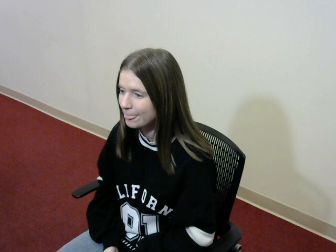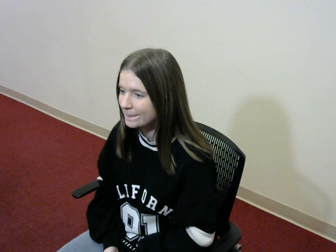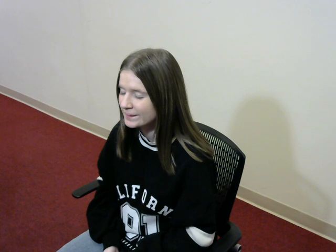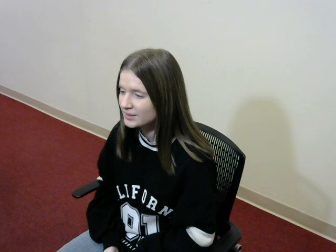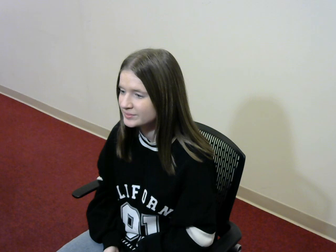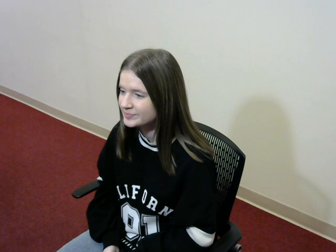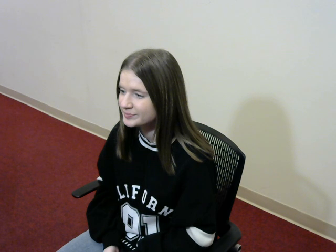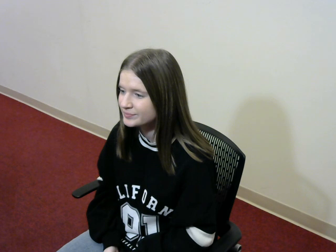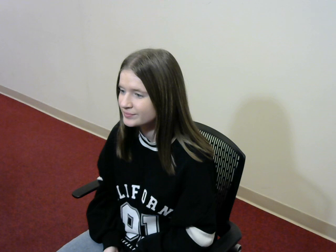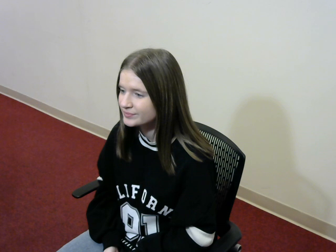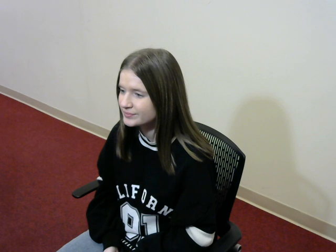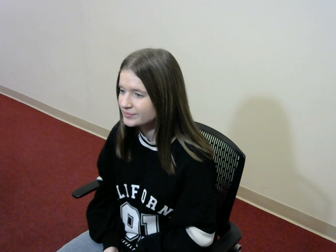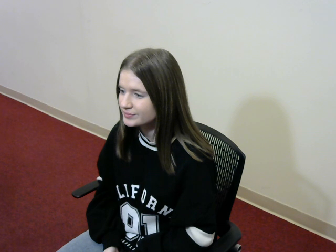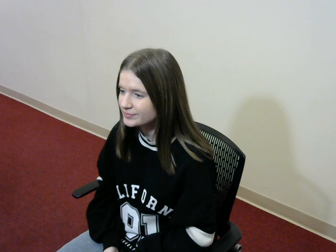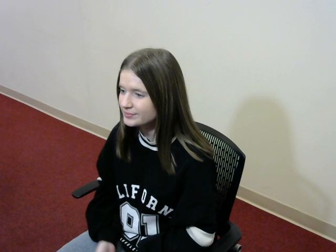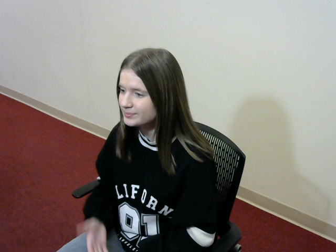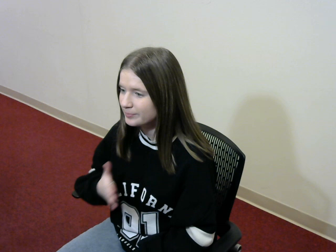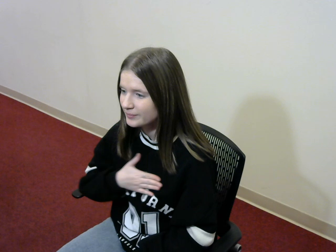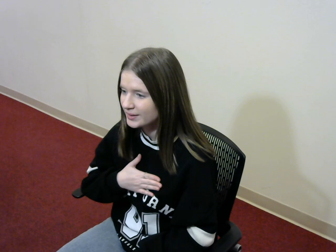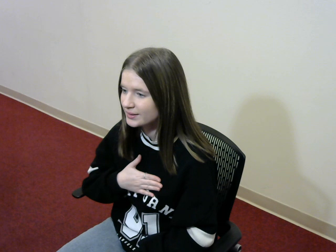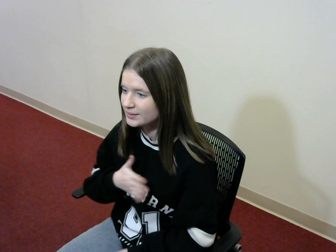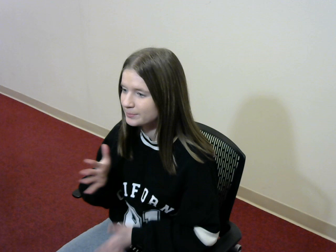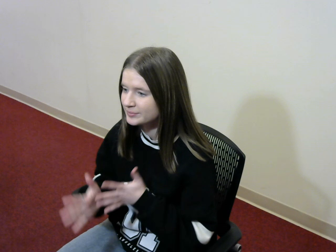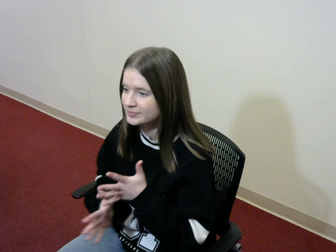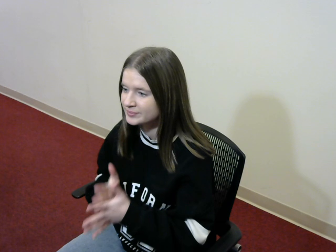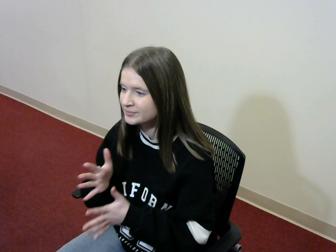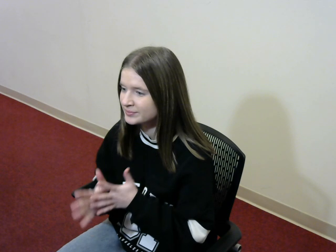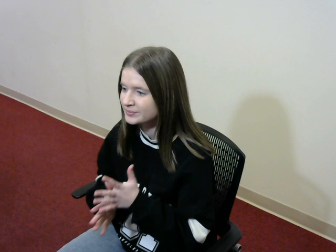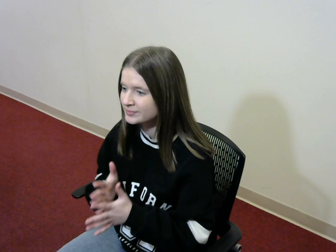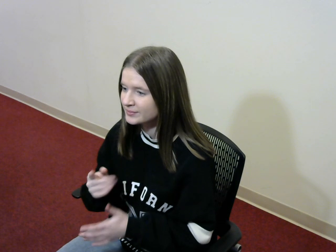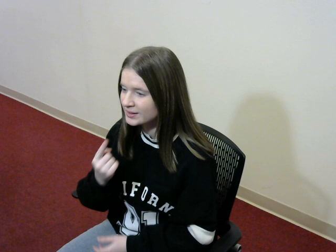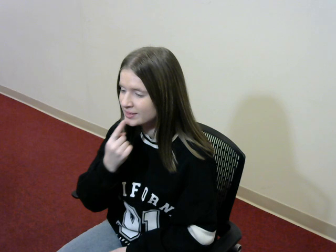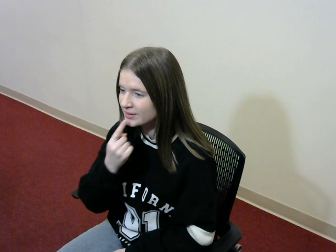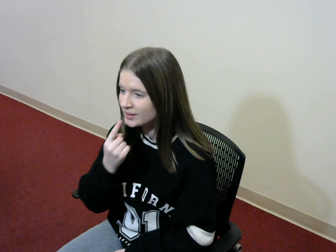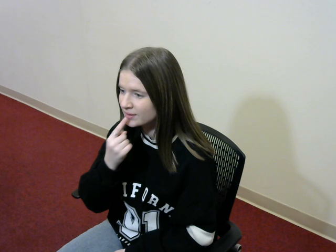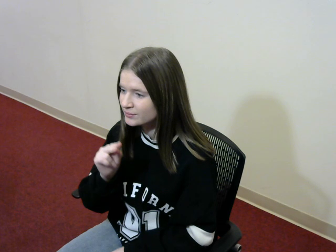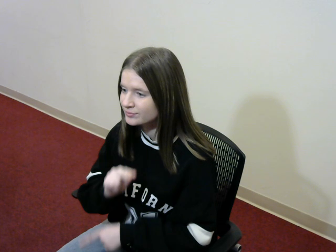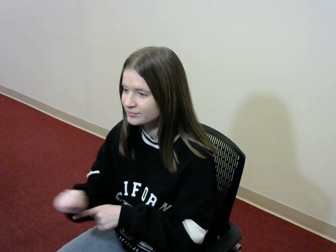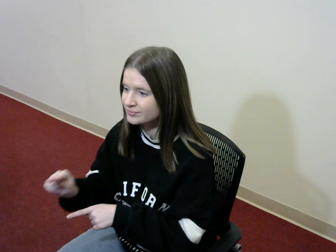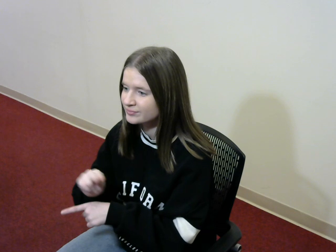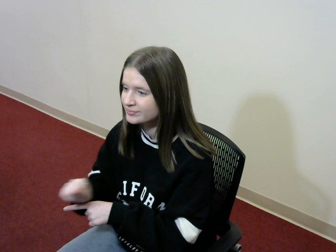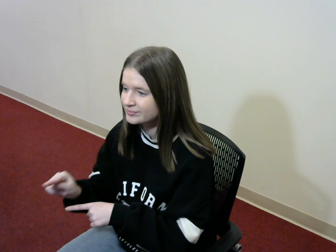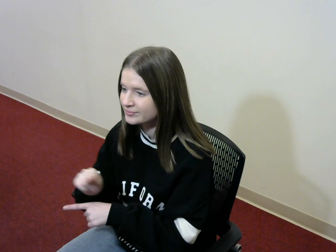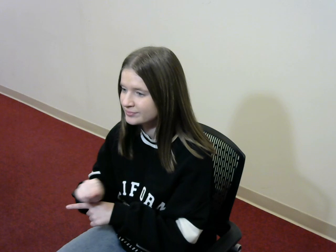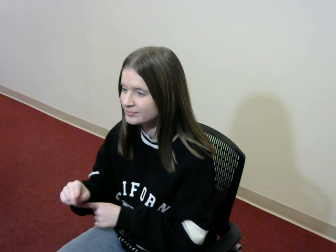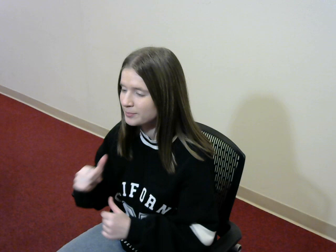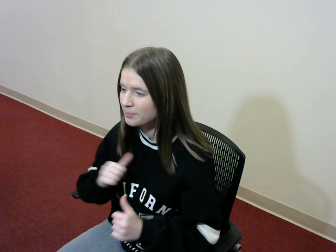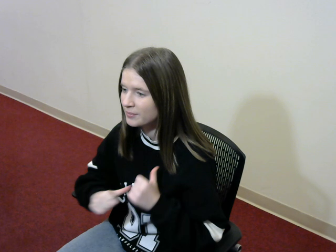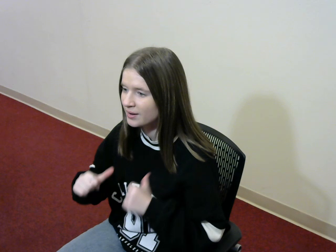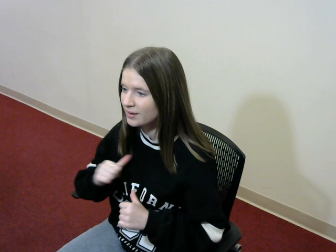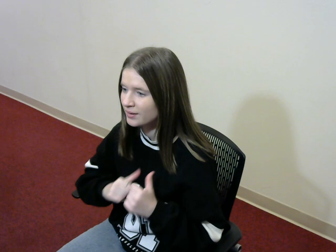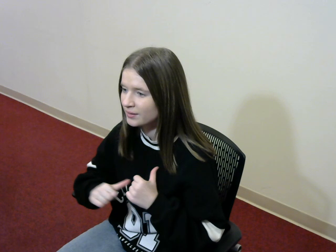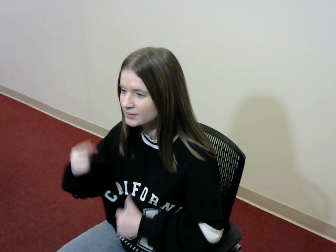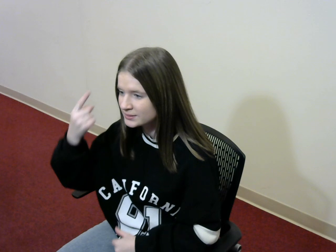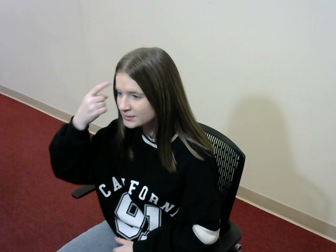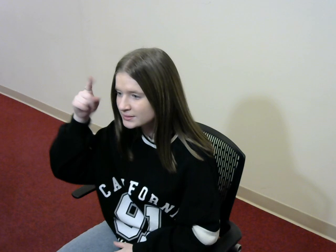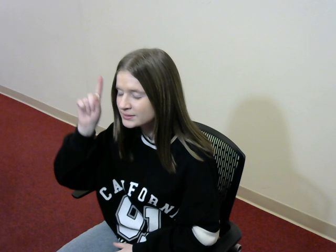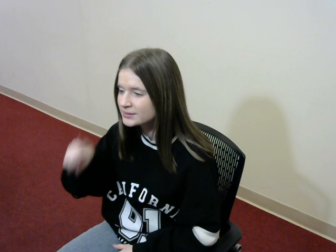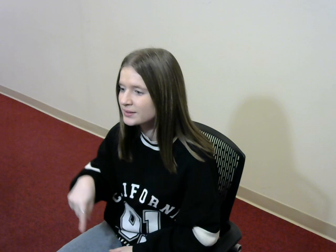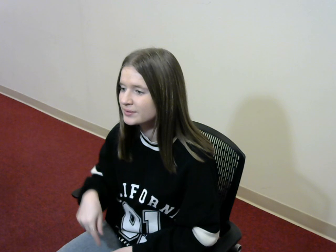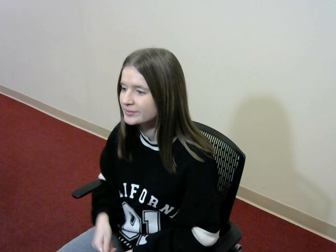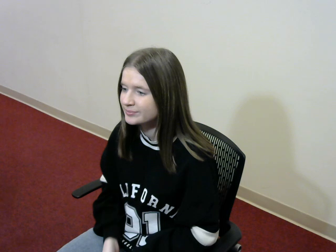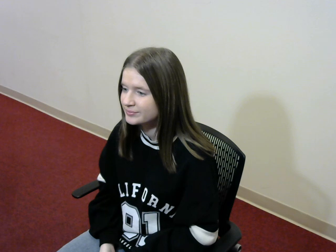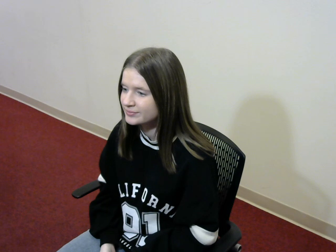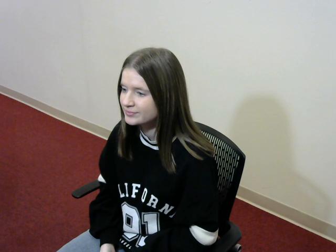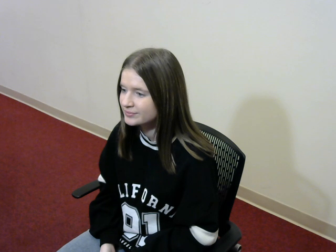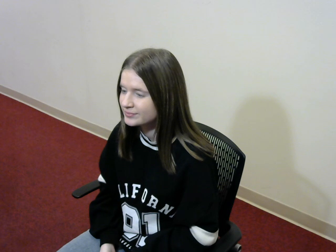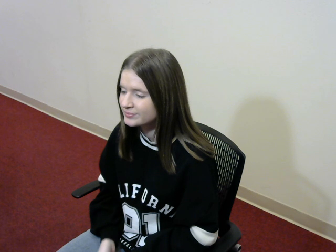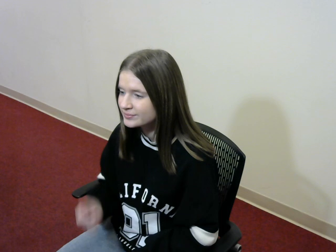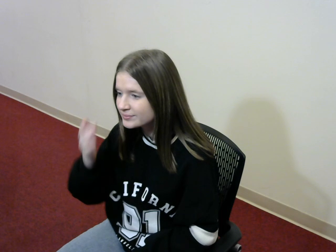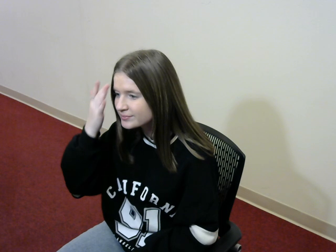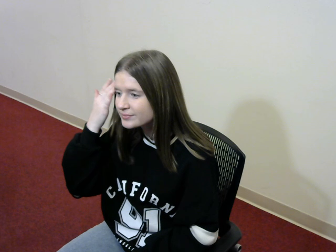Mən işarə dilini öyrədən müəllim tanıyıram